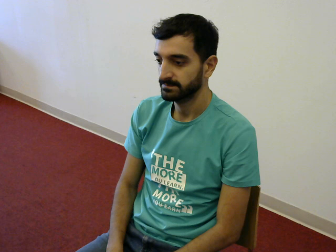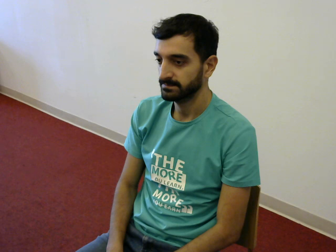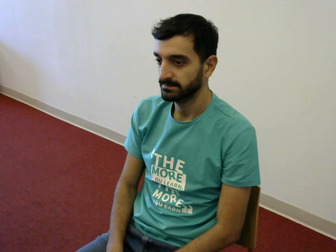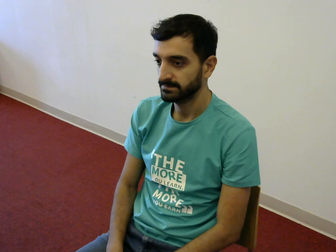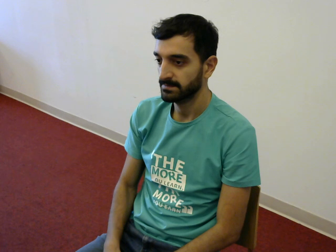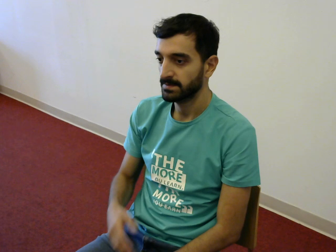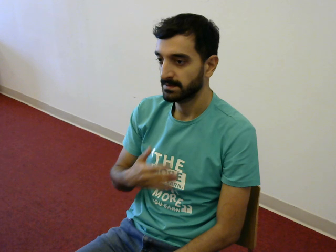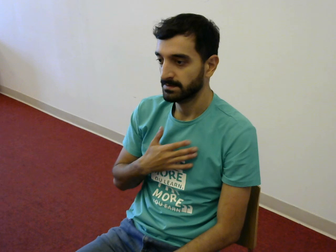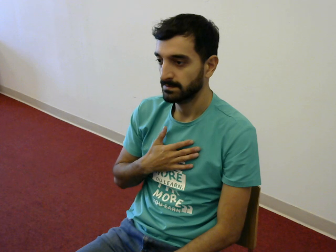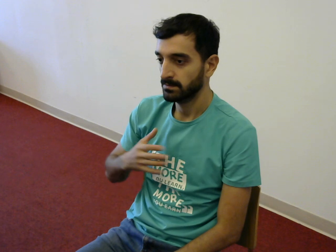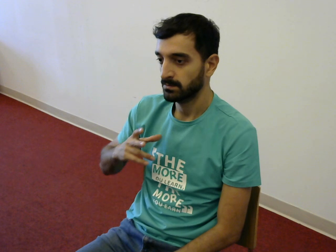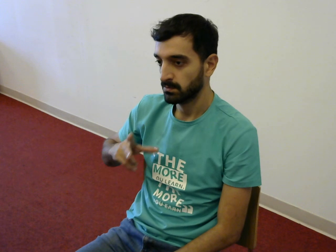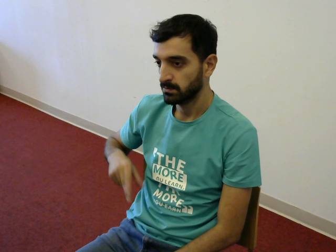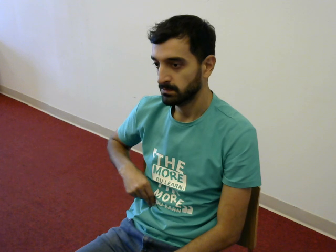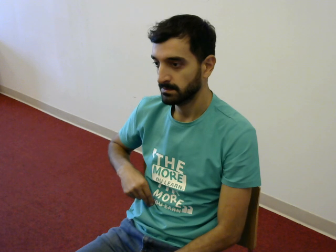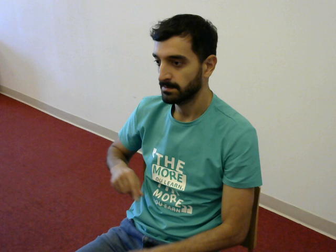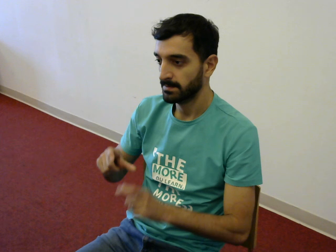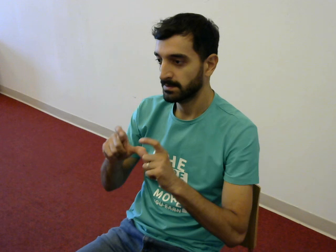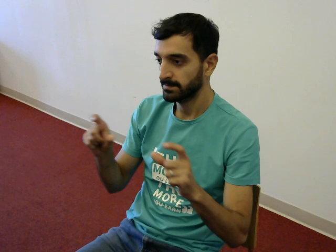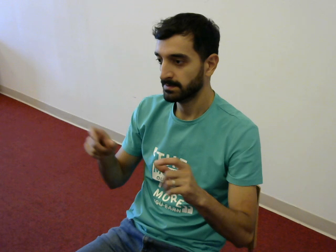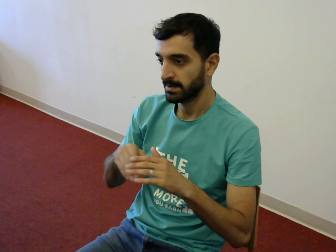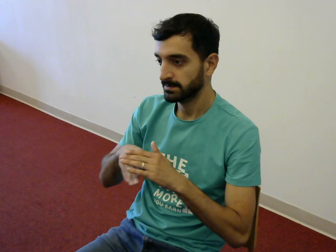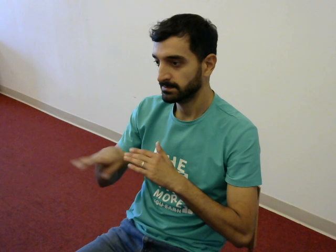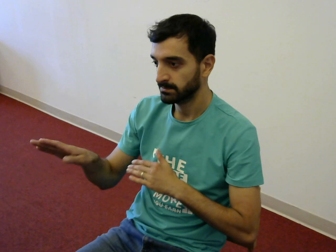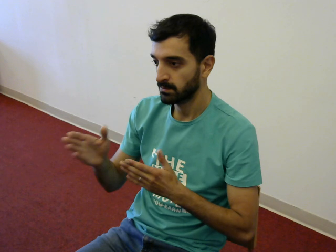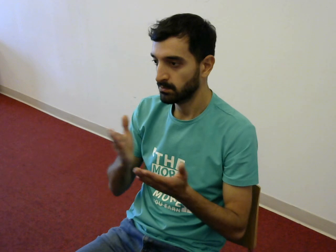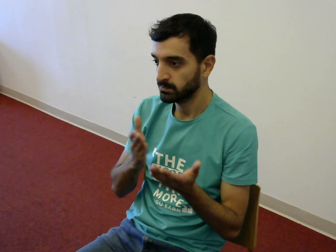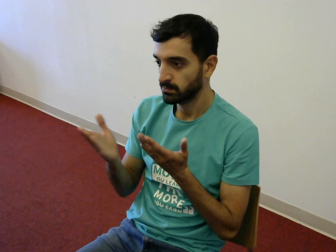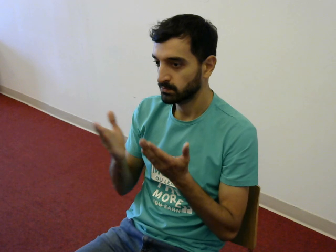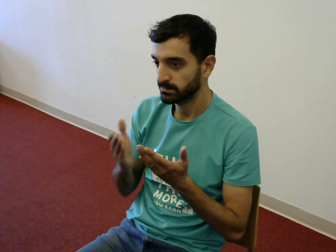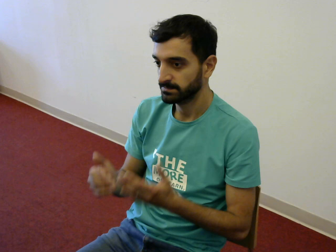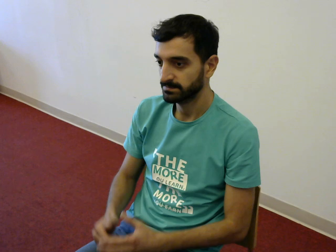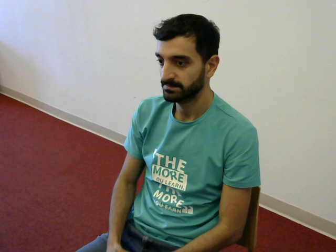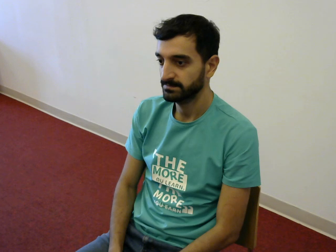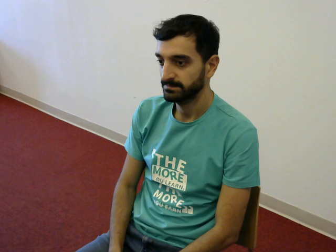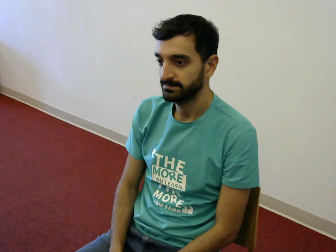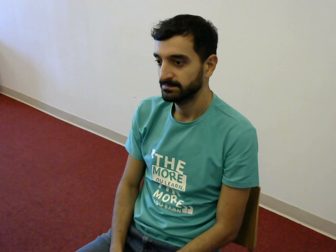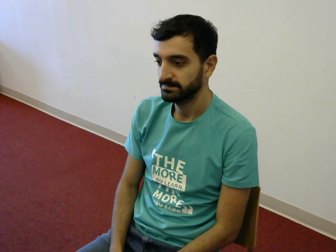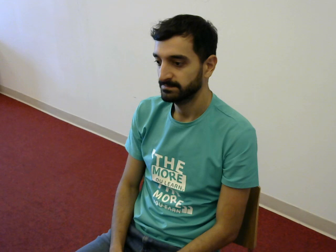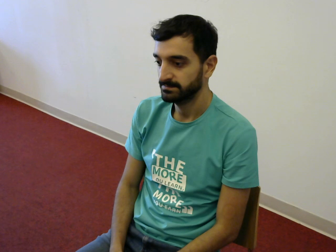Mənim qızım məktəbə gedir, oxuyur